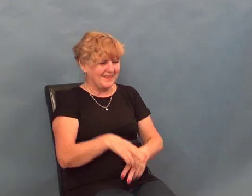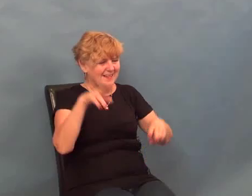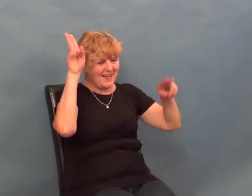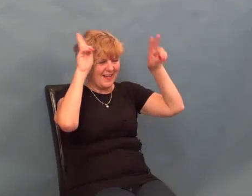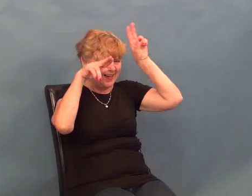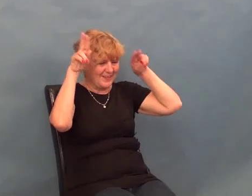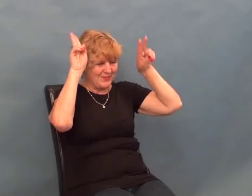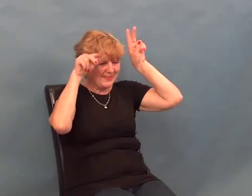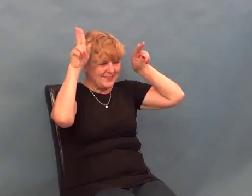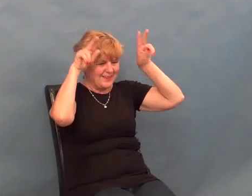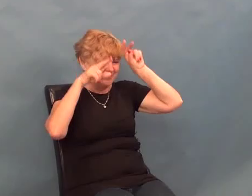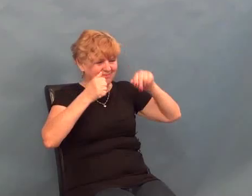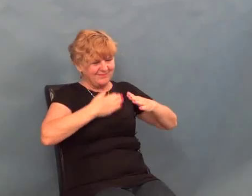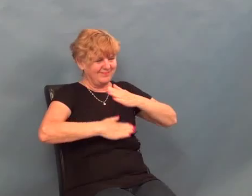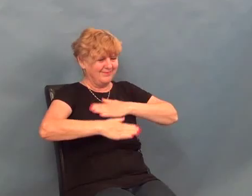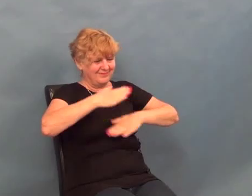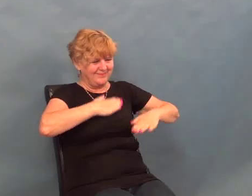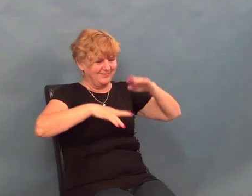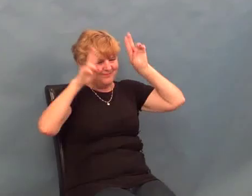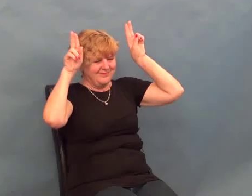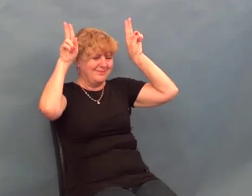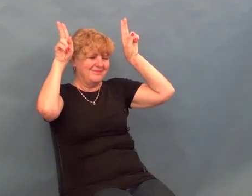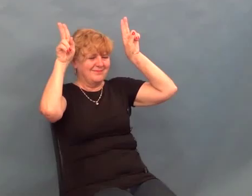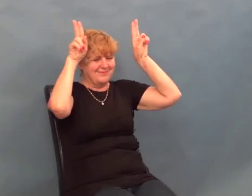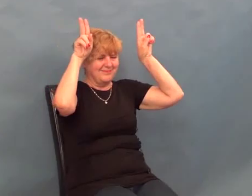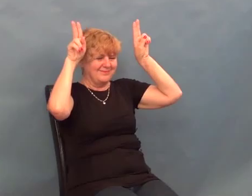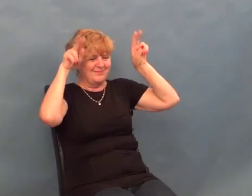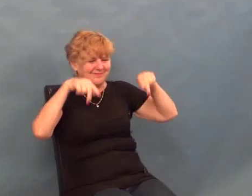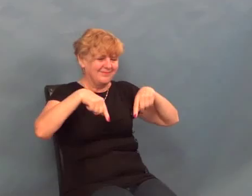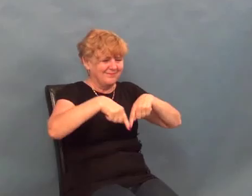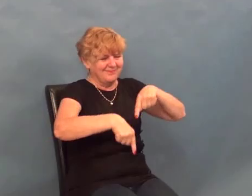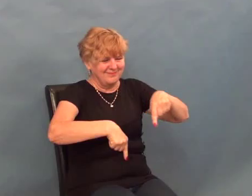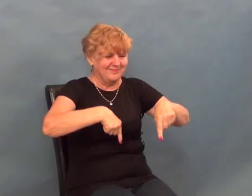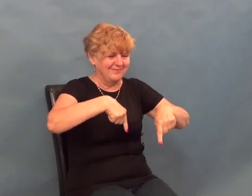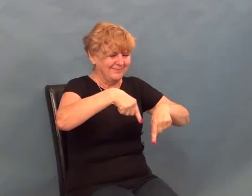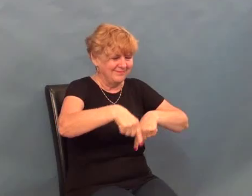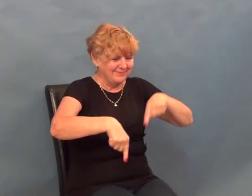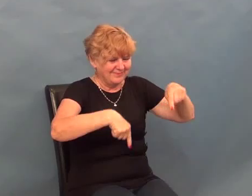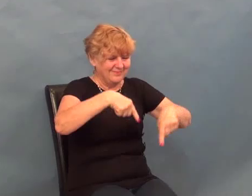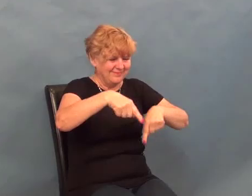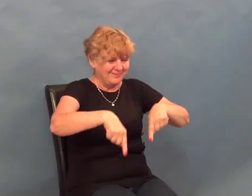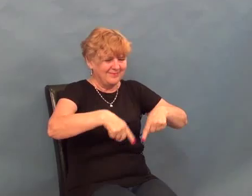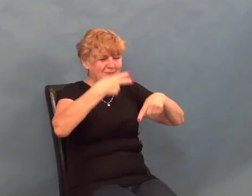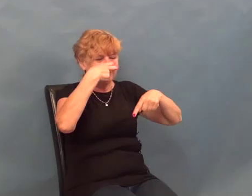Zadowolony zając idzie sobie z postawionymi do góry uszami.